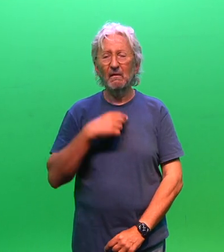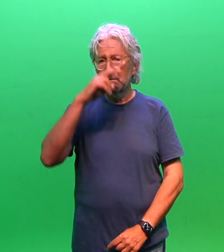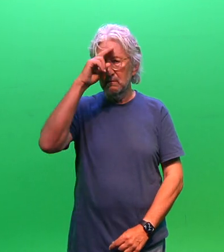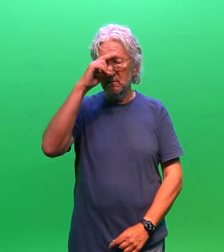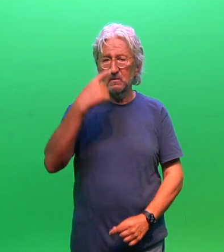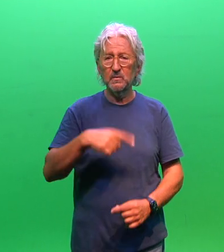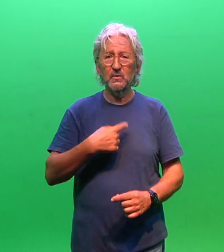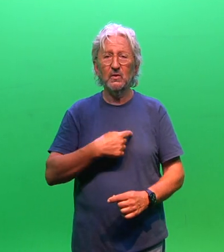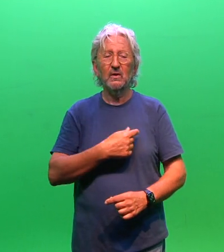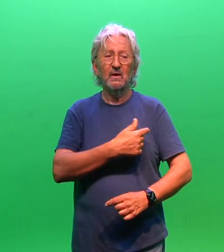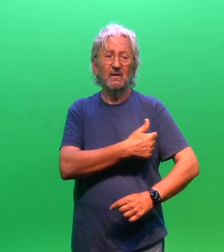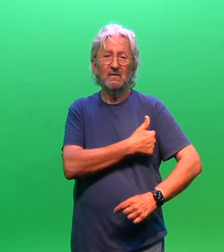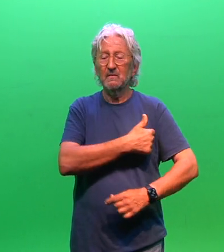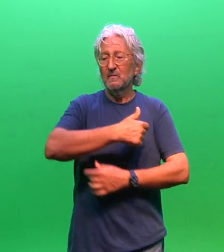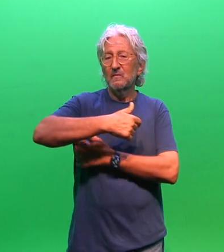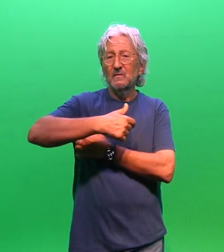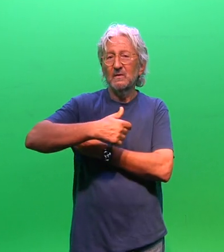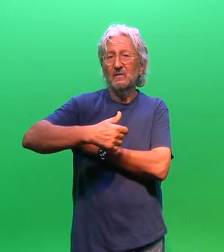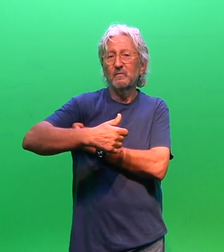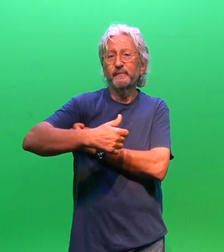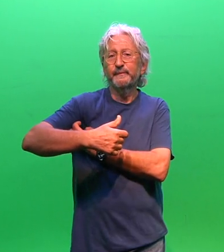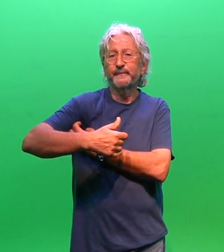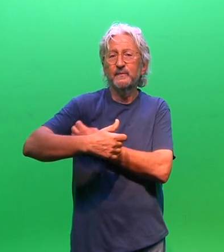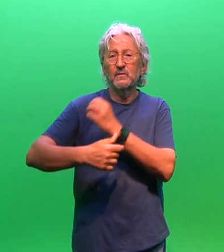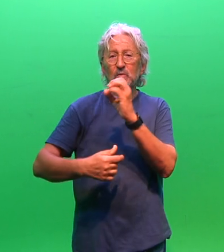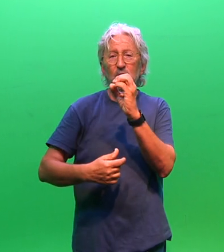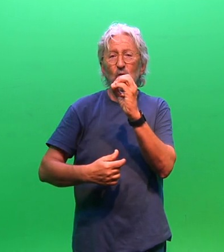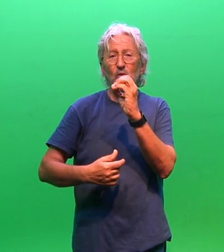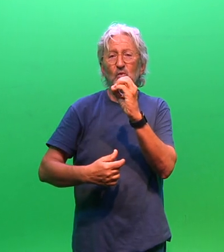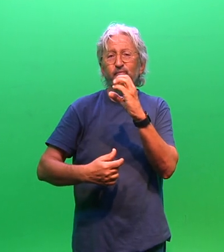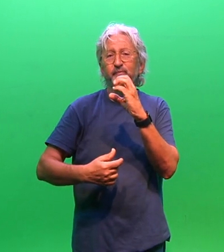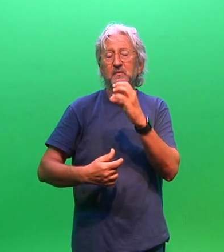Estic preocupat perquè tinc un bony a l'aixella, el tinc inflat, no sé què és.